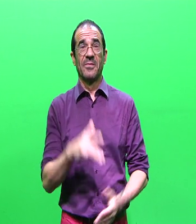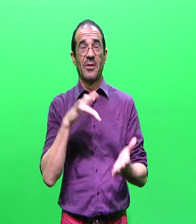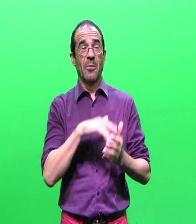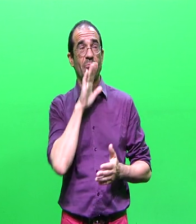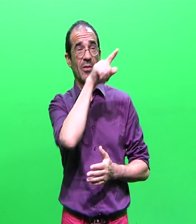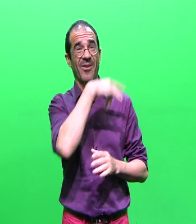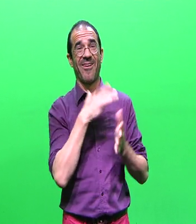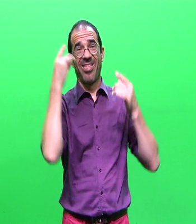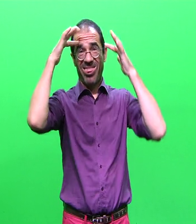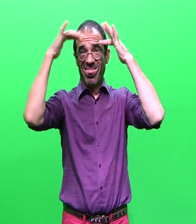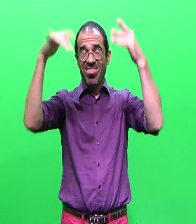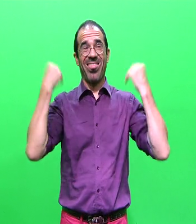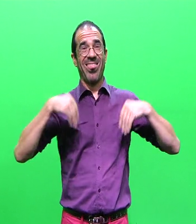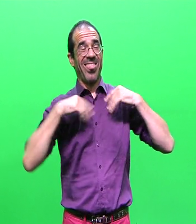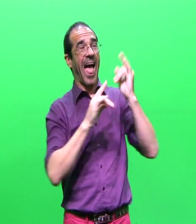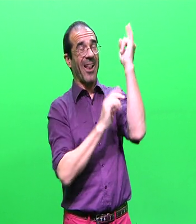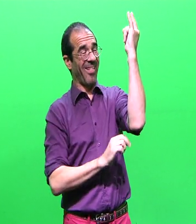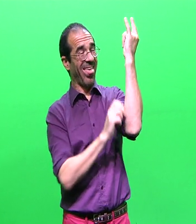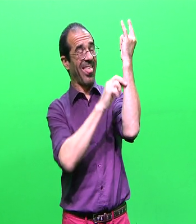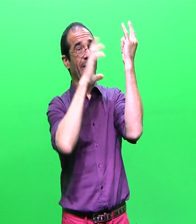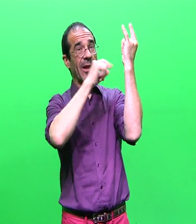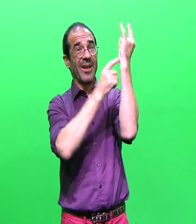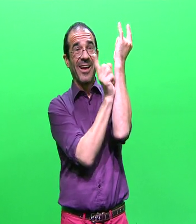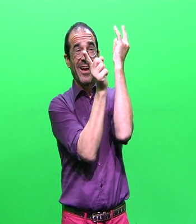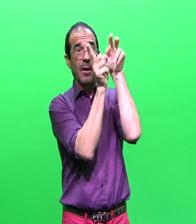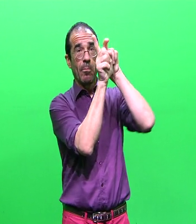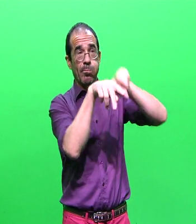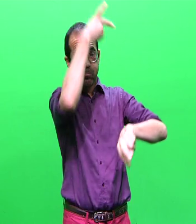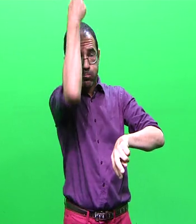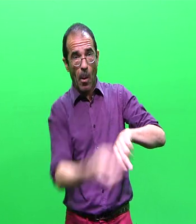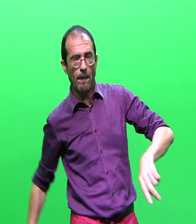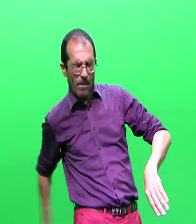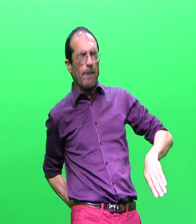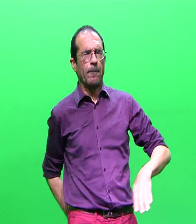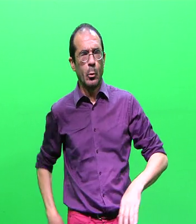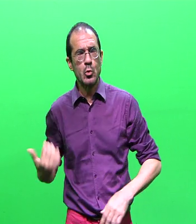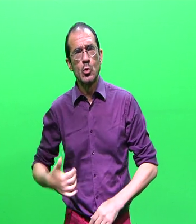Estava a la muntanya despistat i passant-m'ho bé, vaig pujar un arbre i la branca es va trencar i vaig caure de cul a terra. Em vaig fer mal.